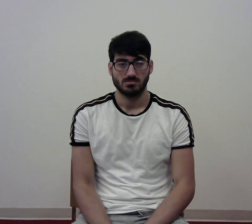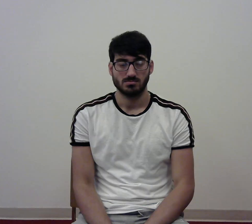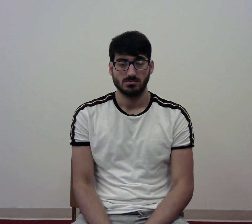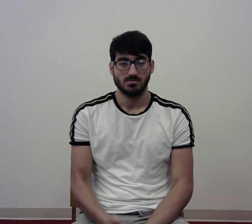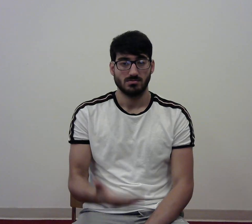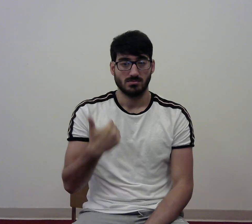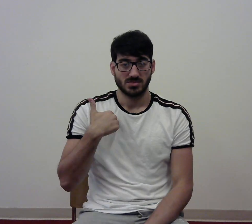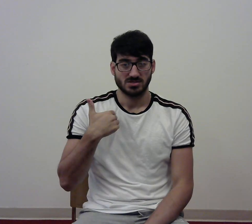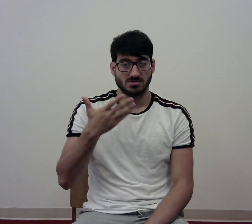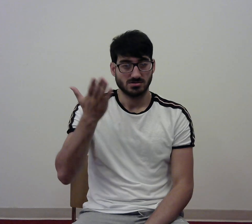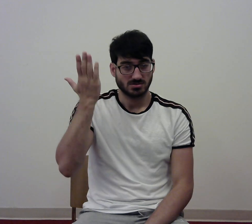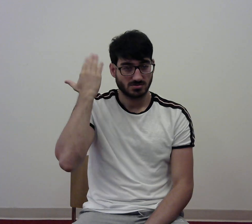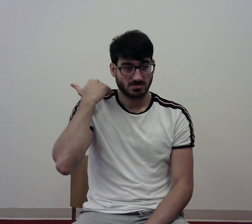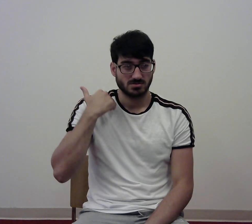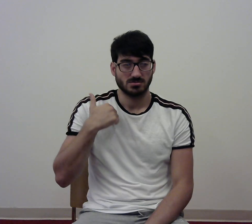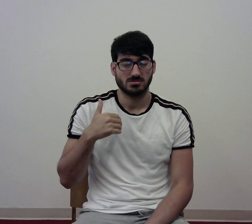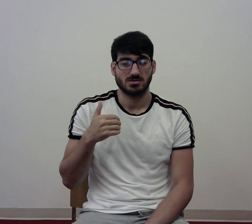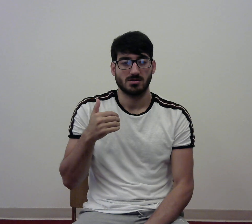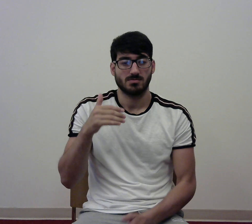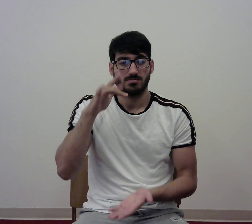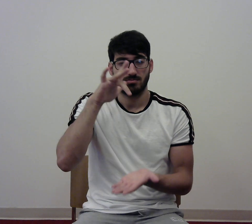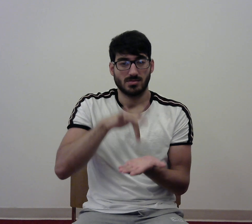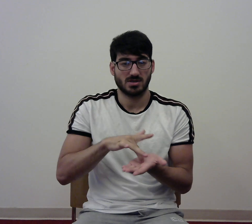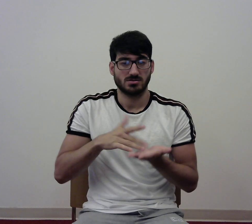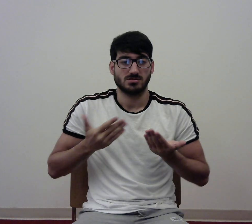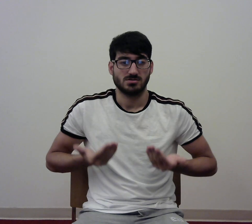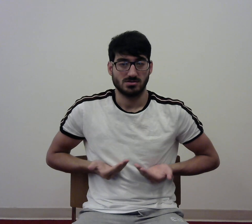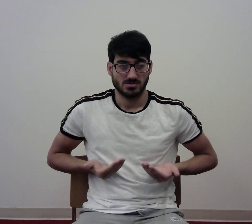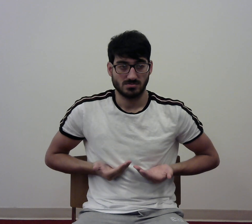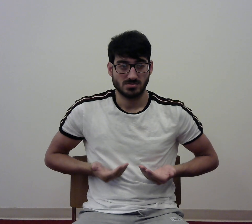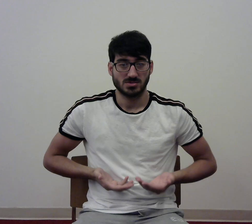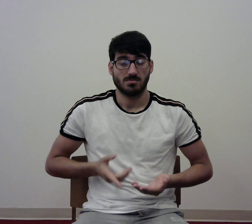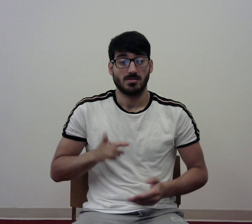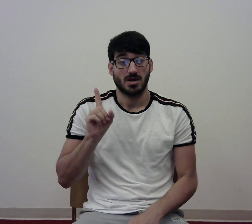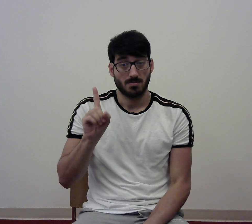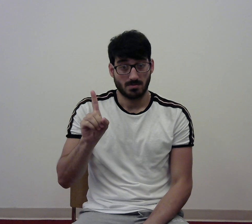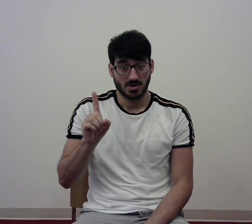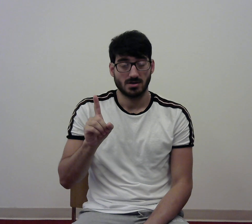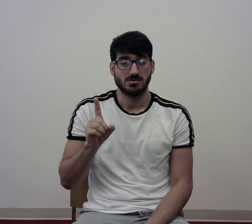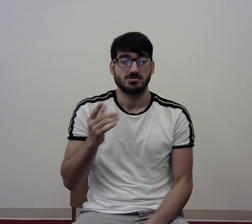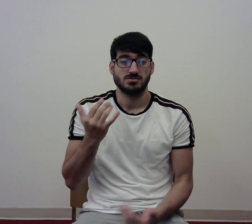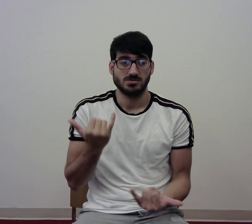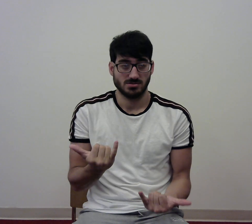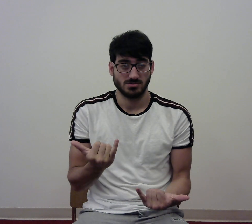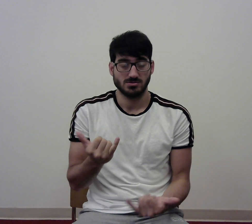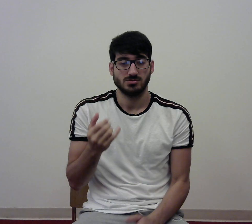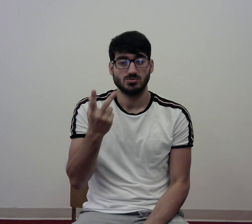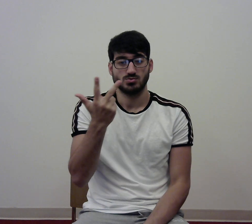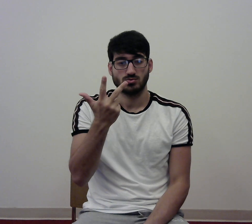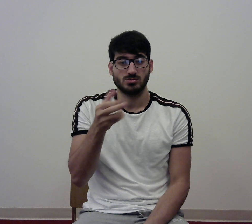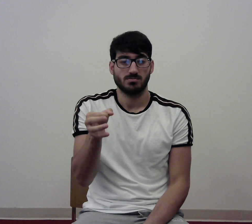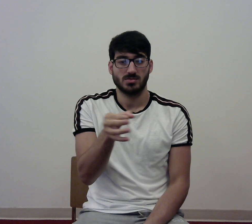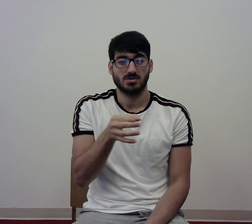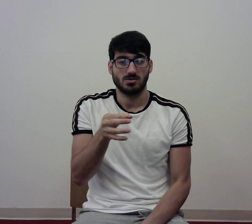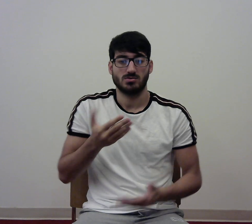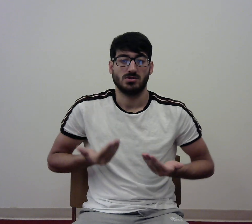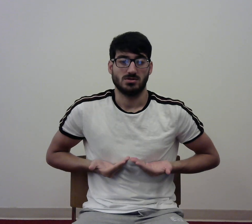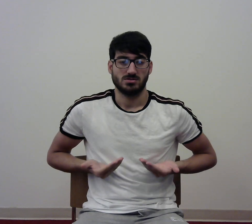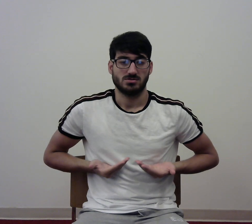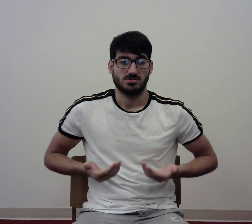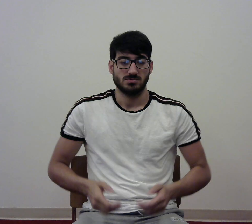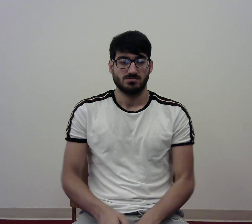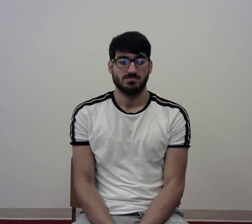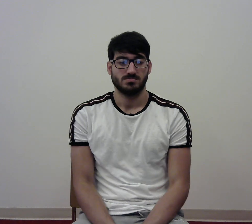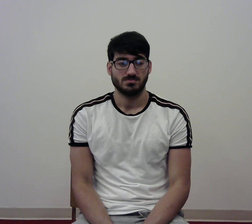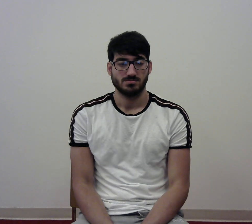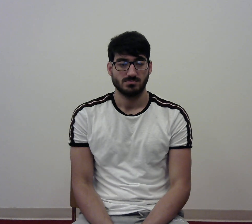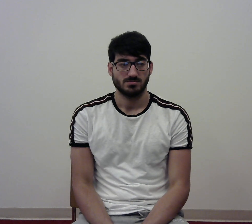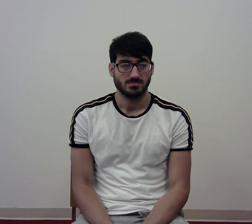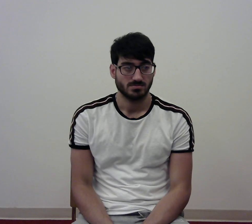Mən əvvəl mərkəzdə yaşamışam, amma indi 3-cü mikrorayonda yaşayıram